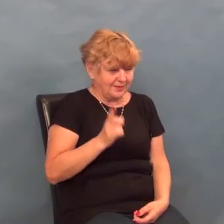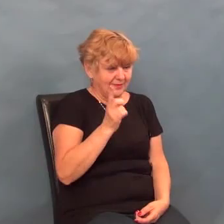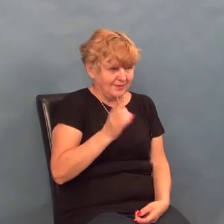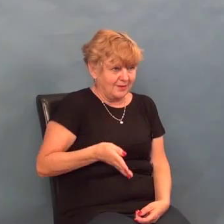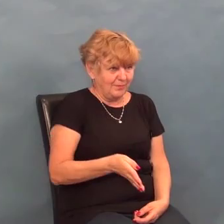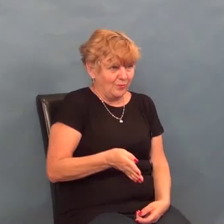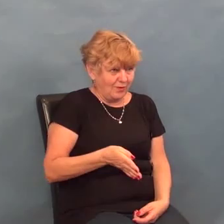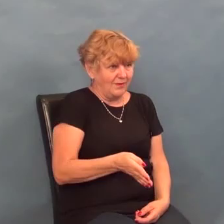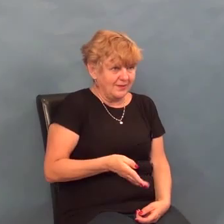Zakaz piłowania.